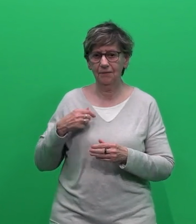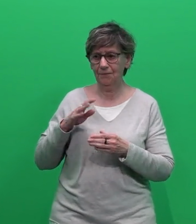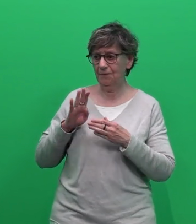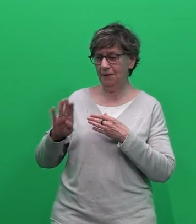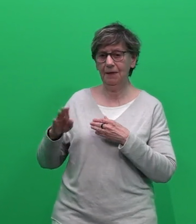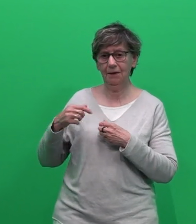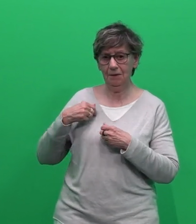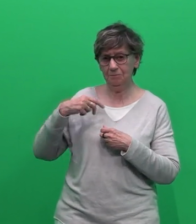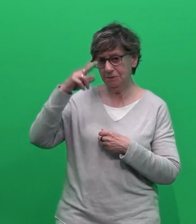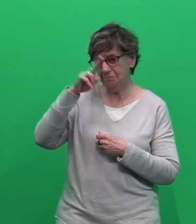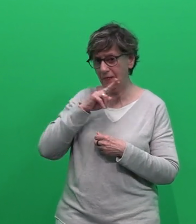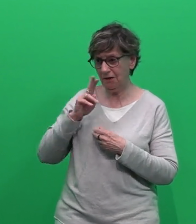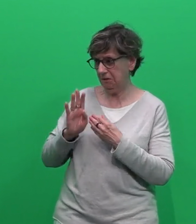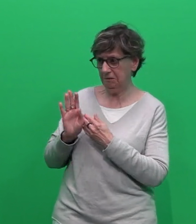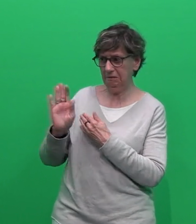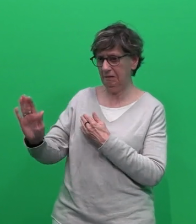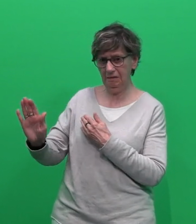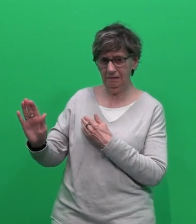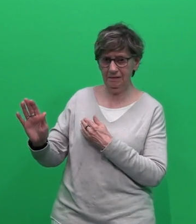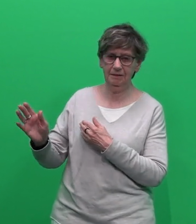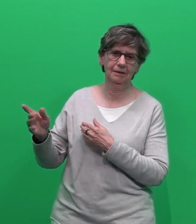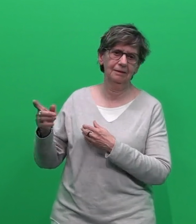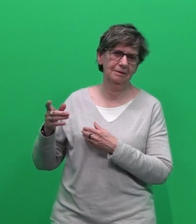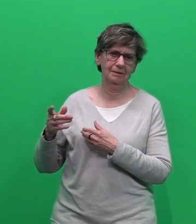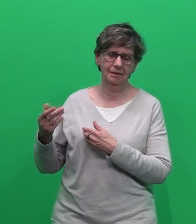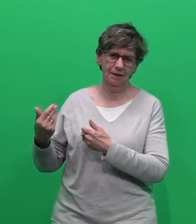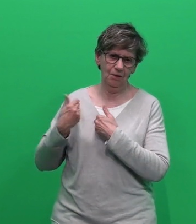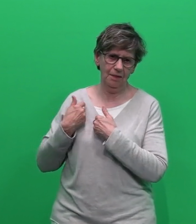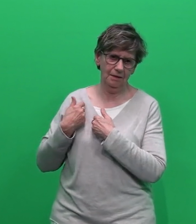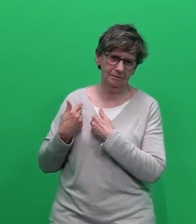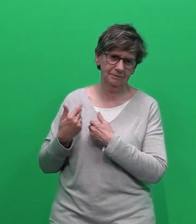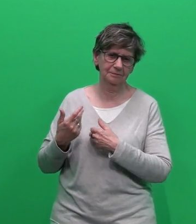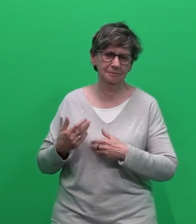Tinc els meus pares que són els meus veïns i m'ajuden.